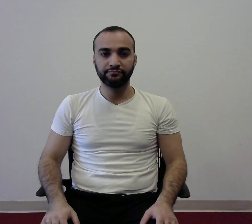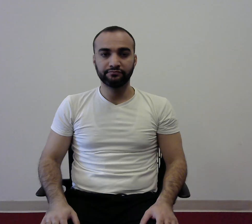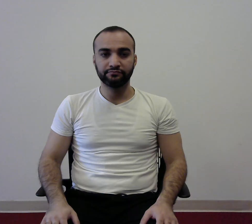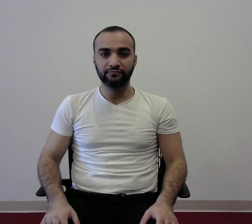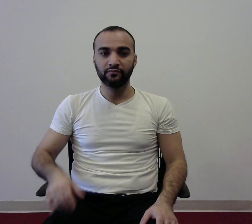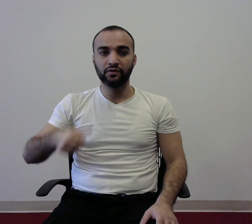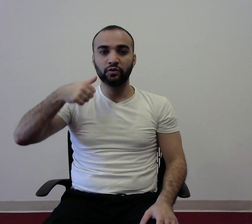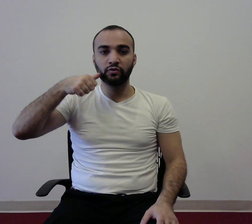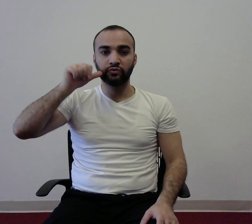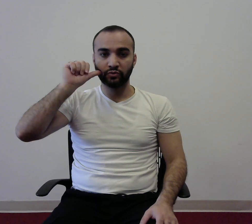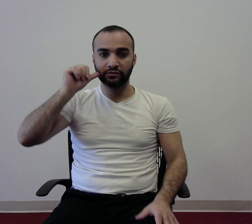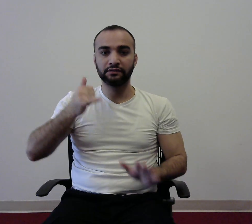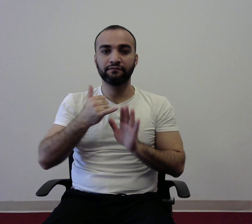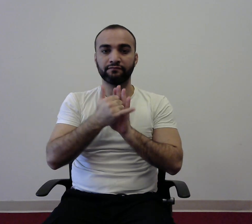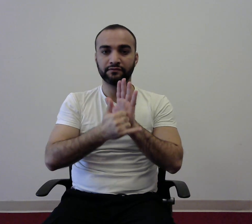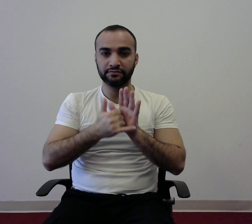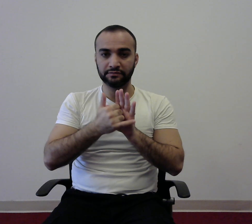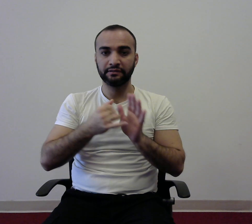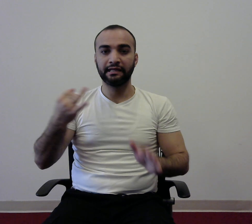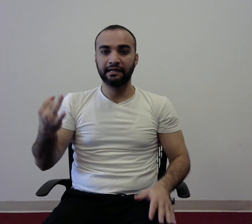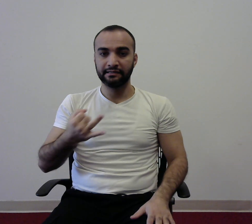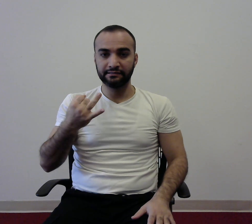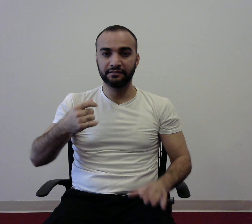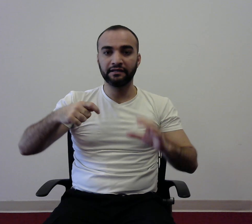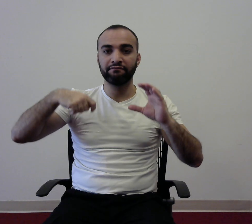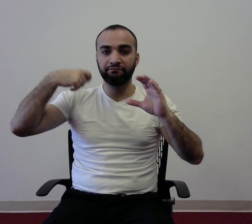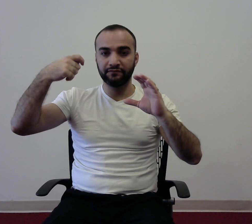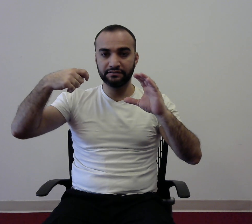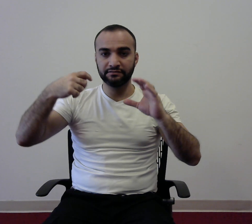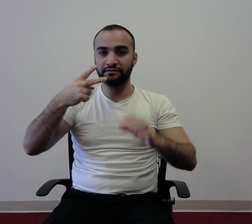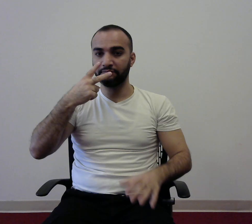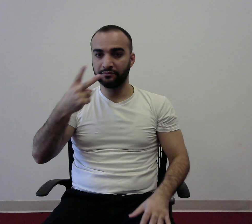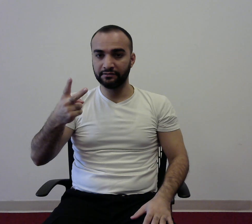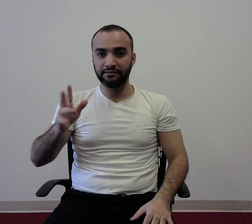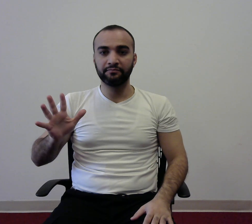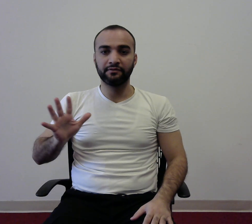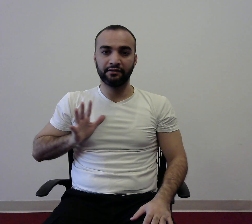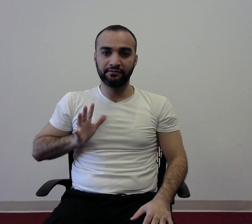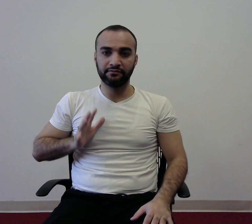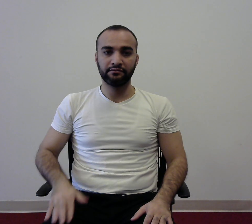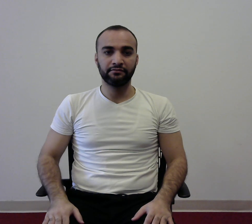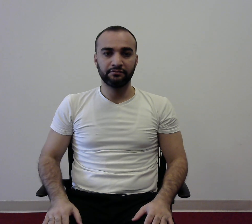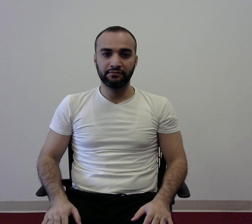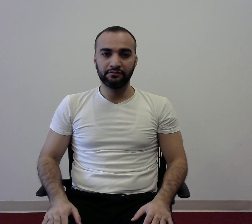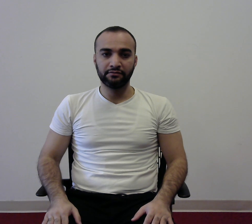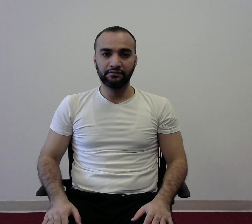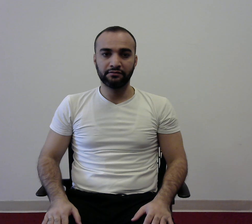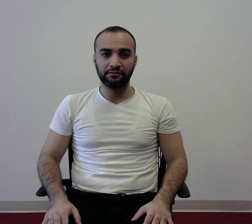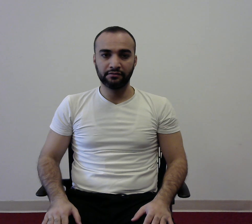Dünən YouTube da maraqlı videoya baxmışam